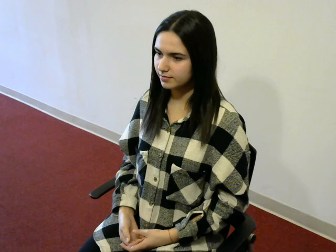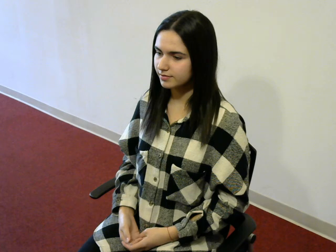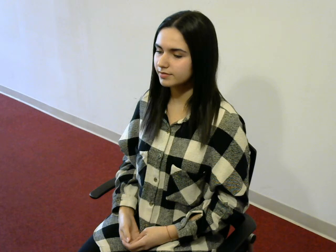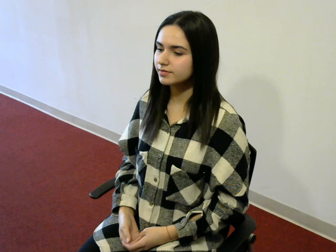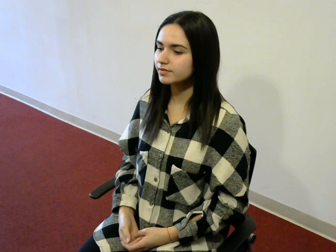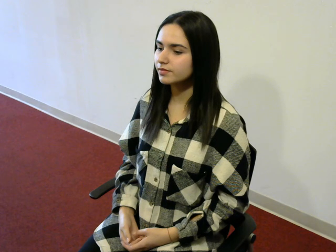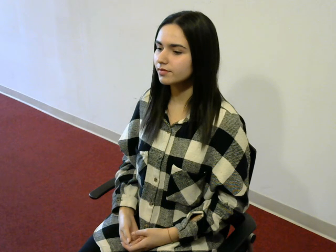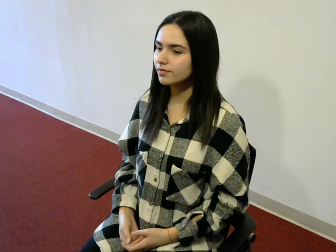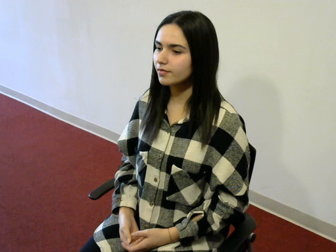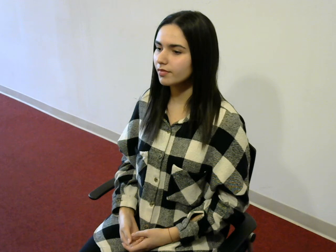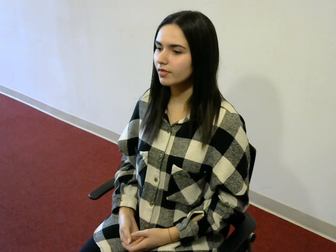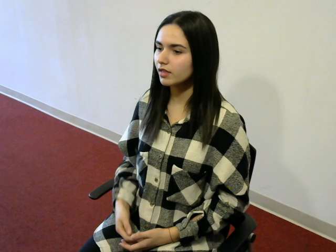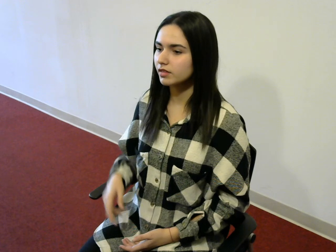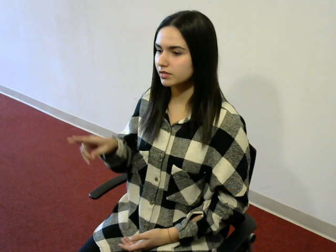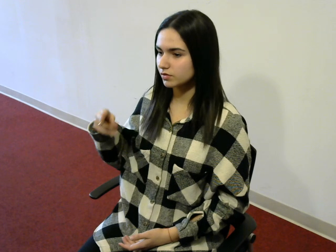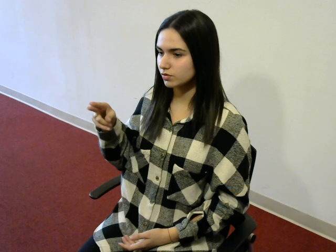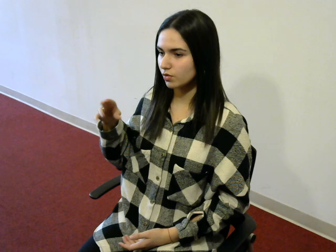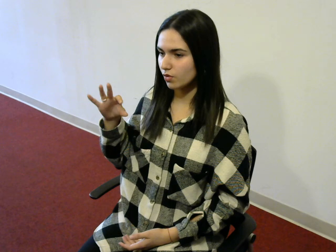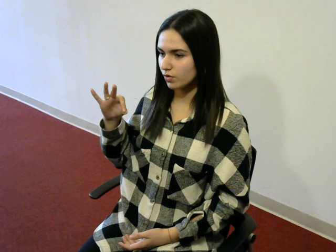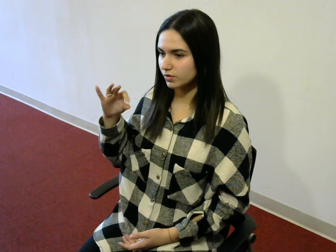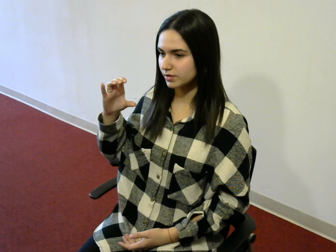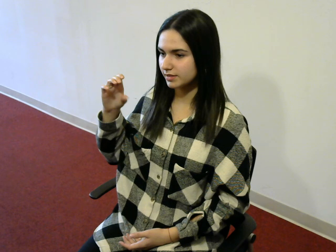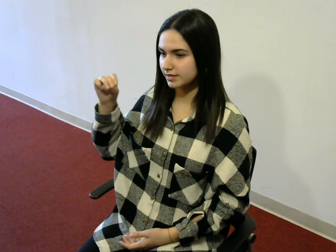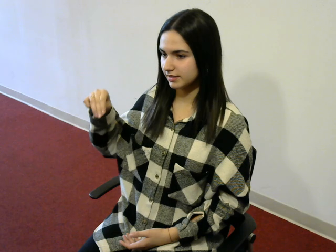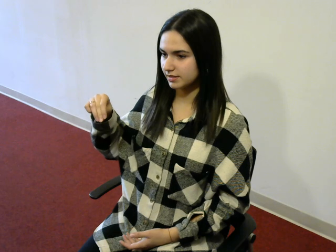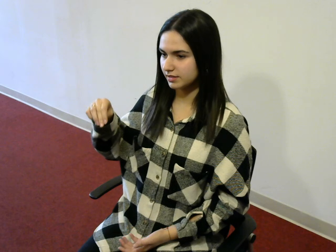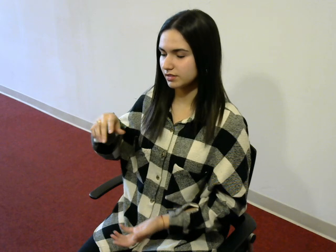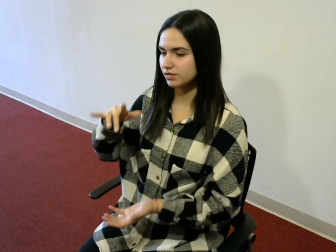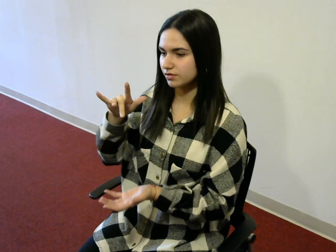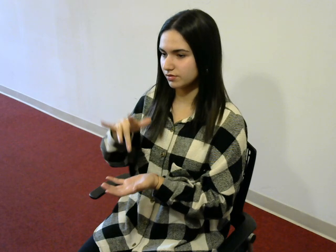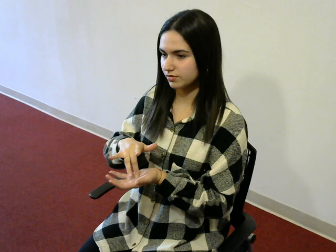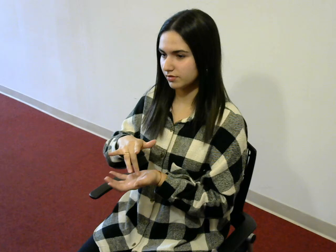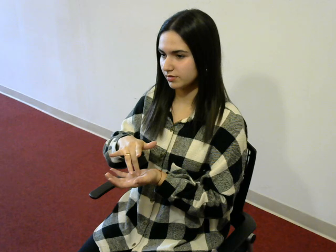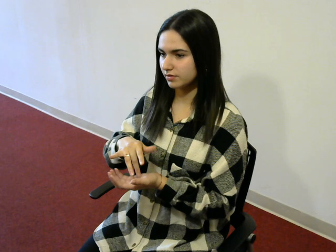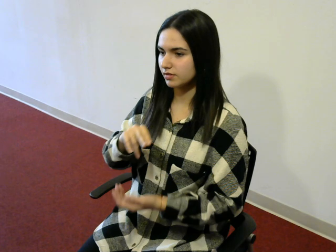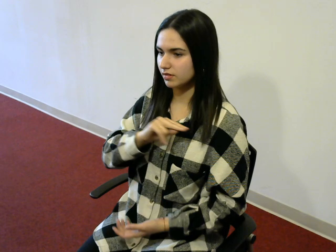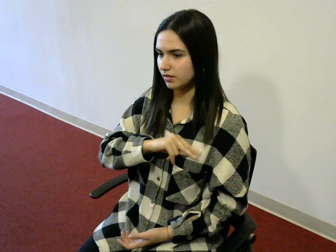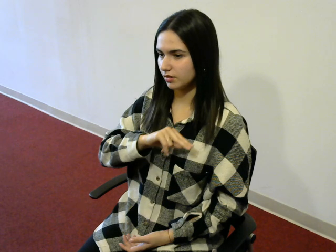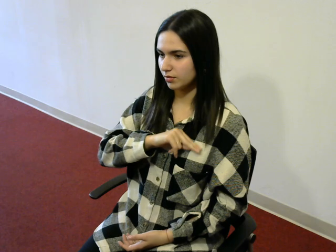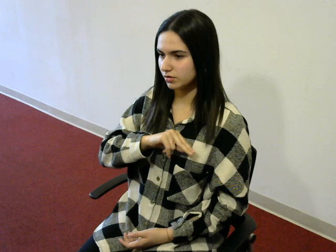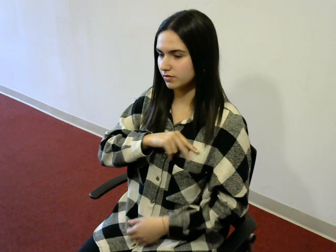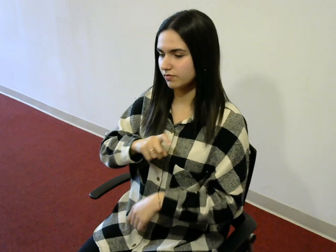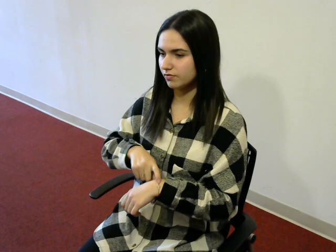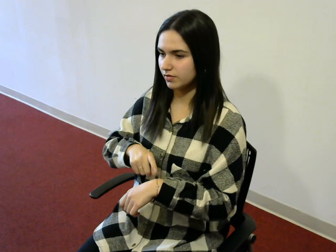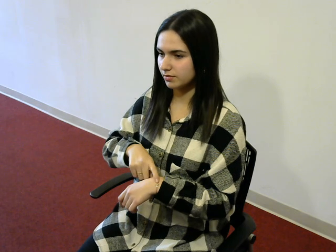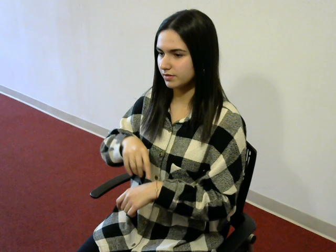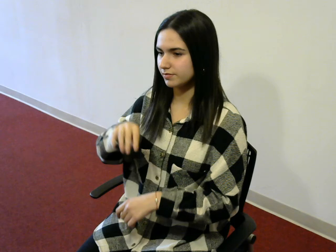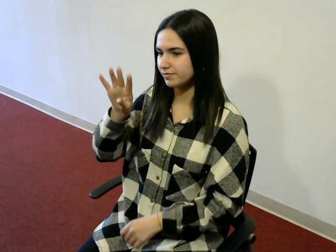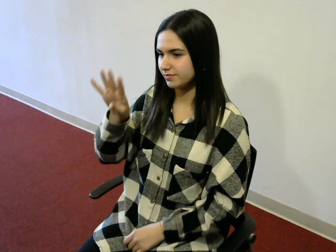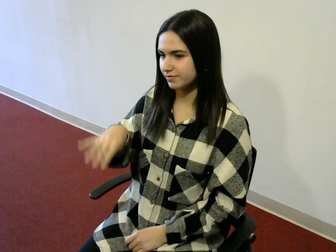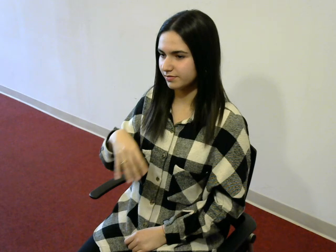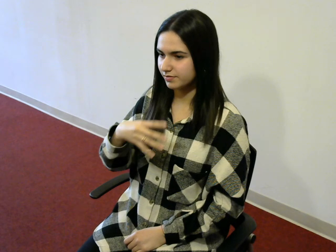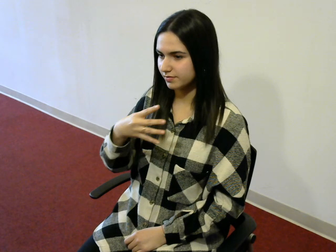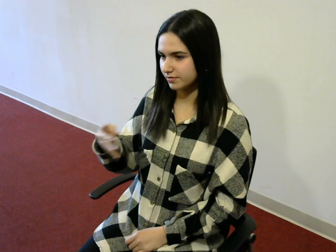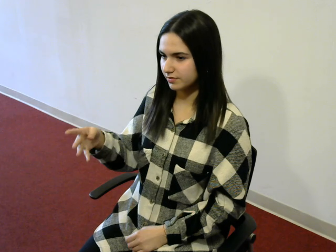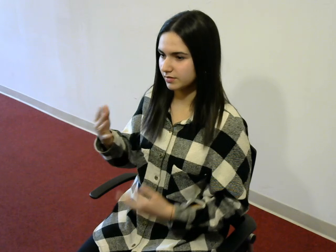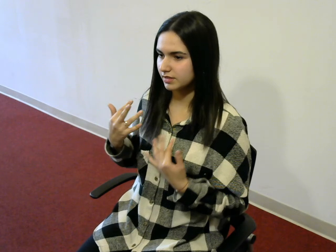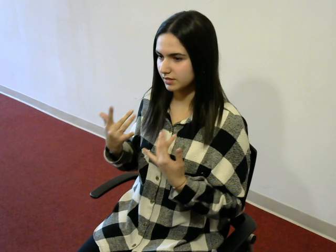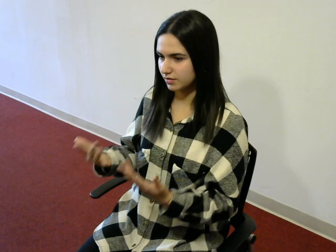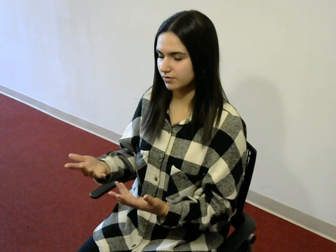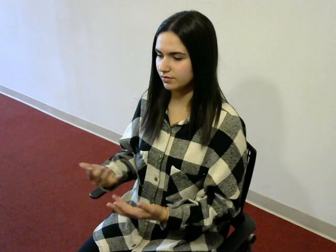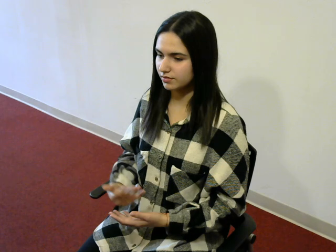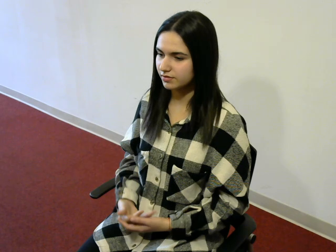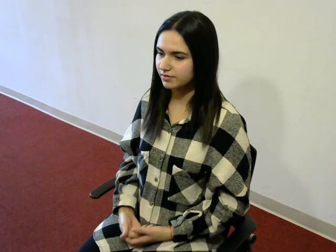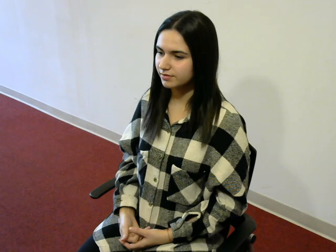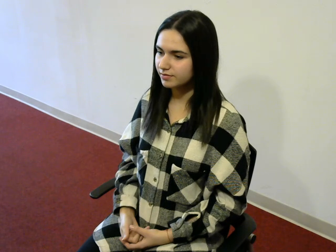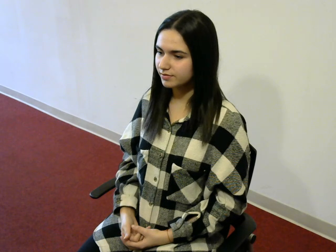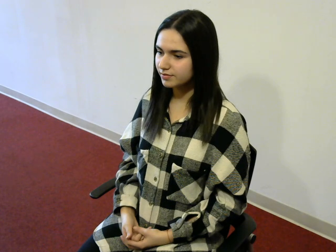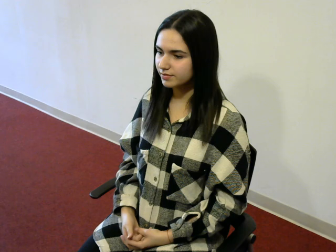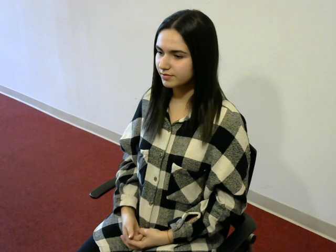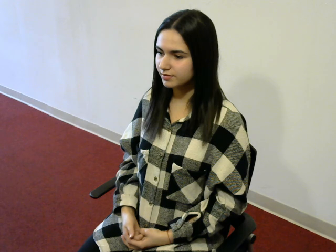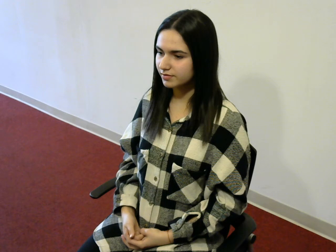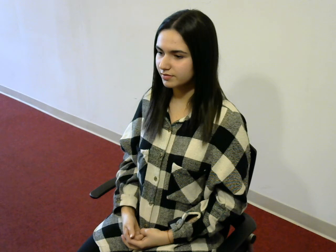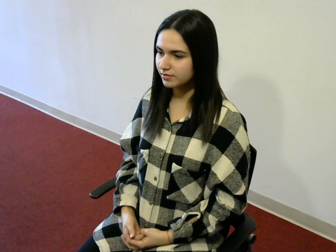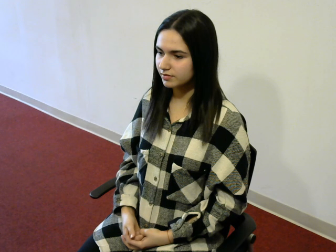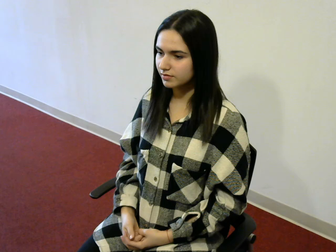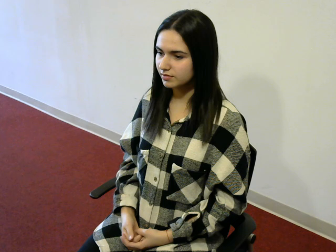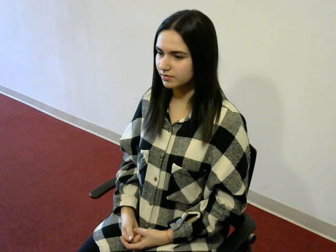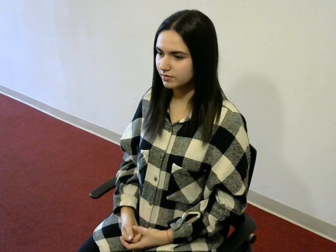DOST Mərkəzlərində iş saatı,qrafiki necədir?